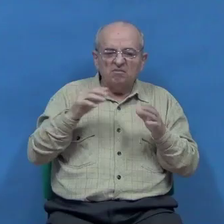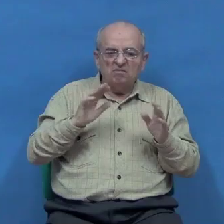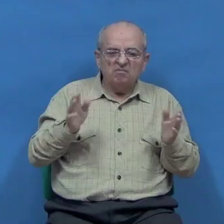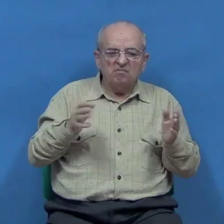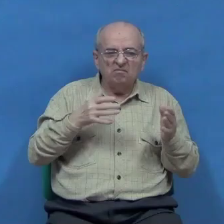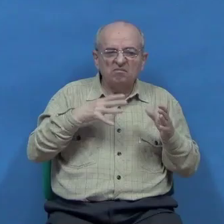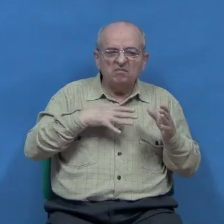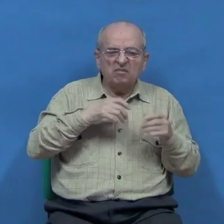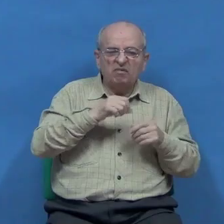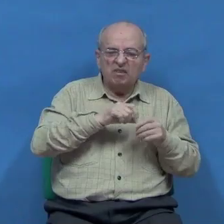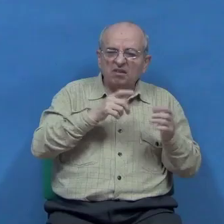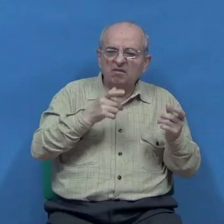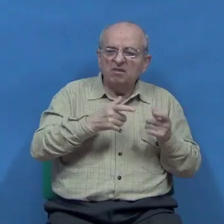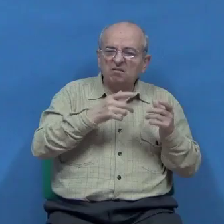Niebezpiecznie, niebezpiecznie.